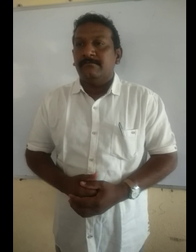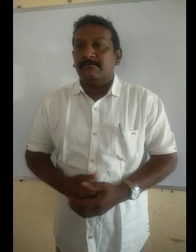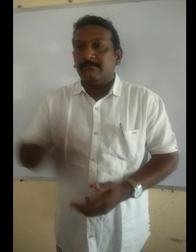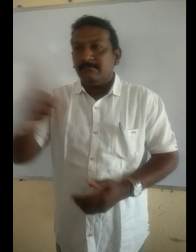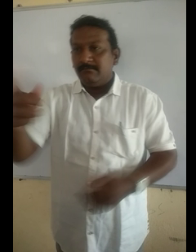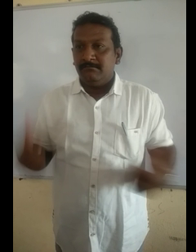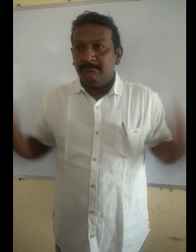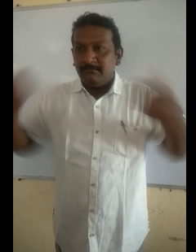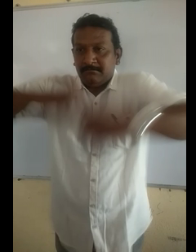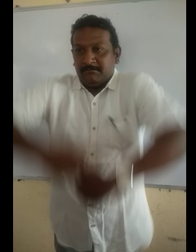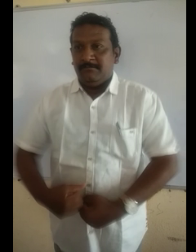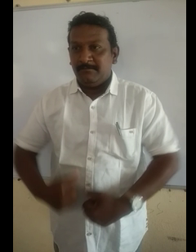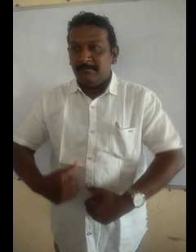wear the shirt